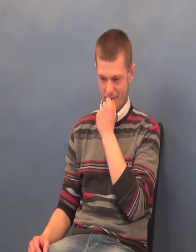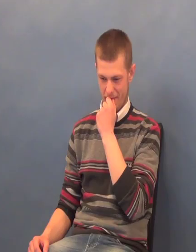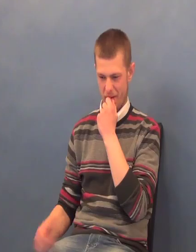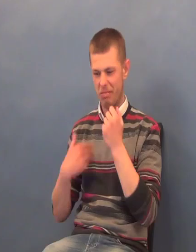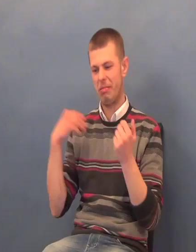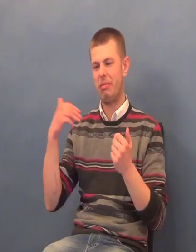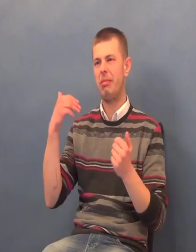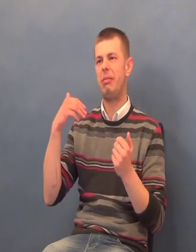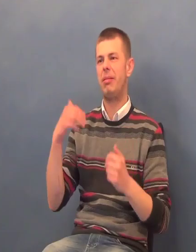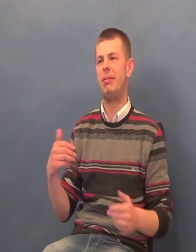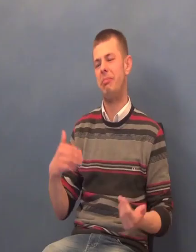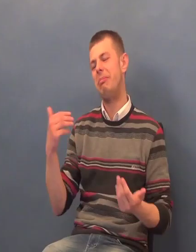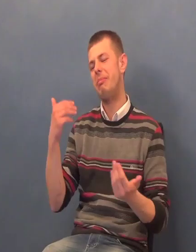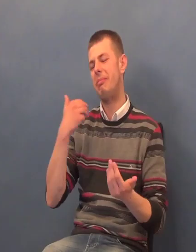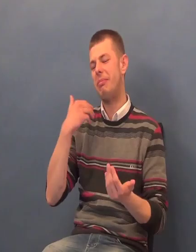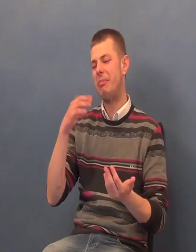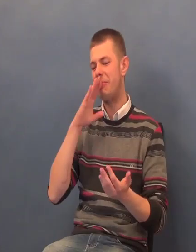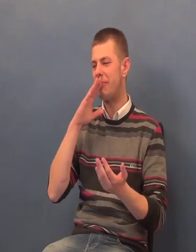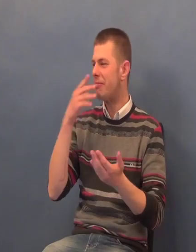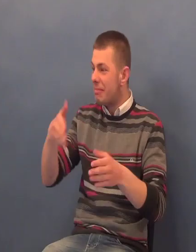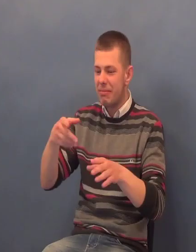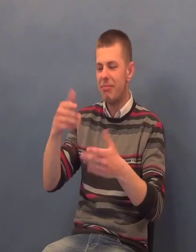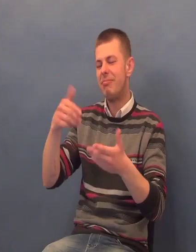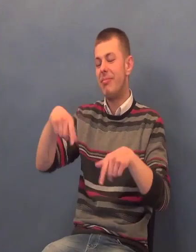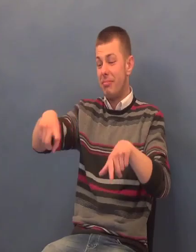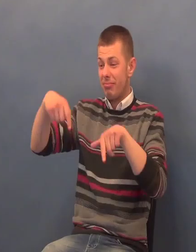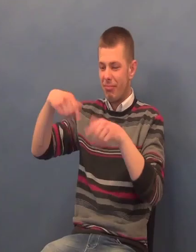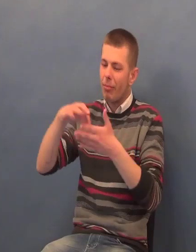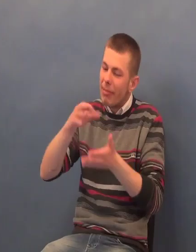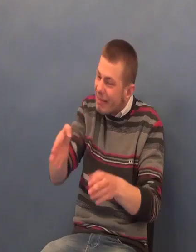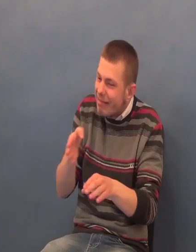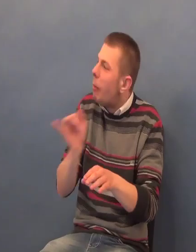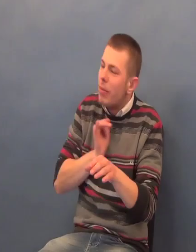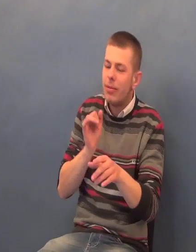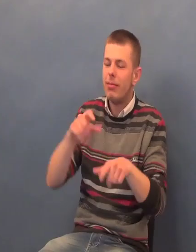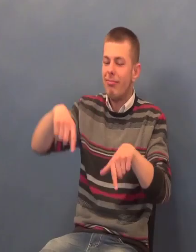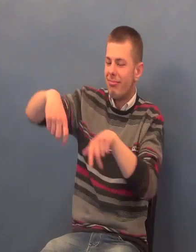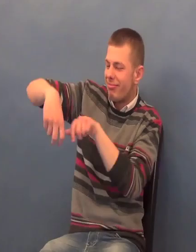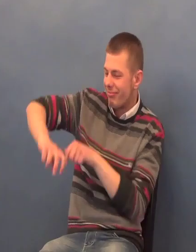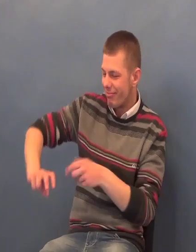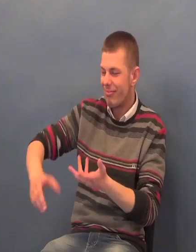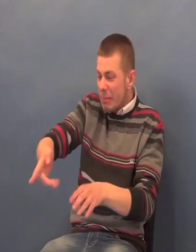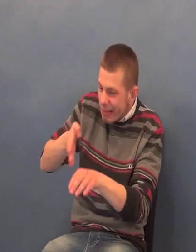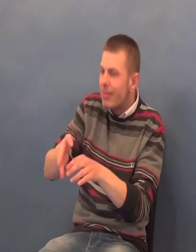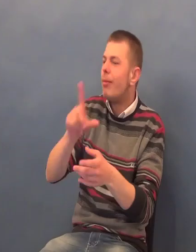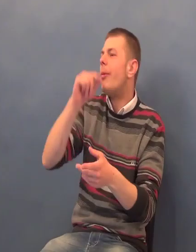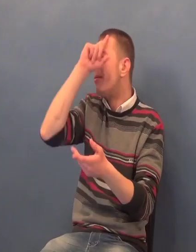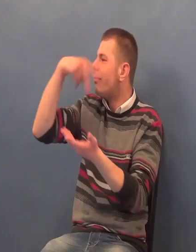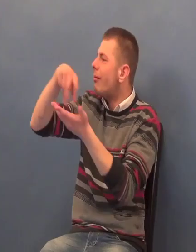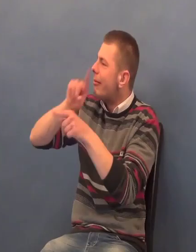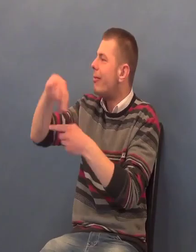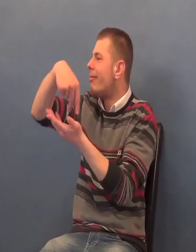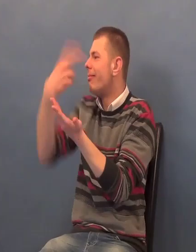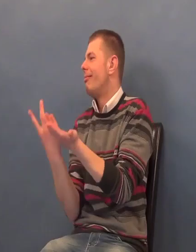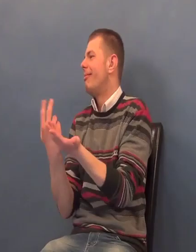Myślę, że może to oznaczać piłowanie siedzenia w celu dokuczenia komuś, żeby spadł z siedzenia.